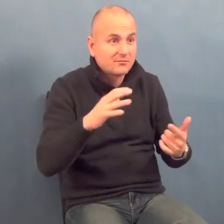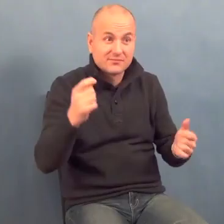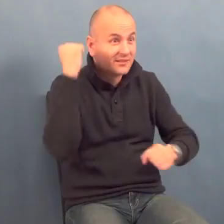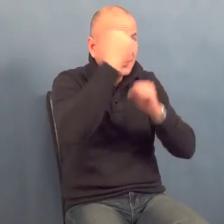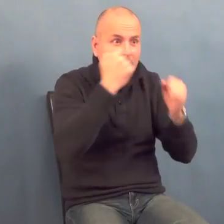"Nie słyszałem."